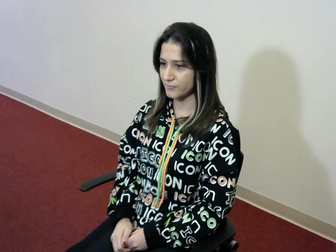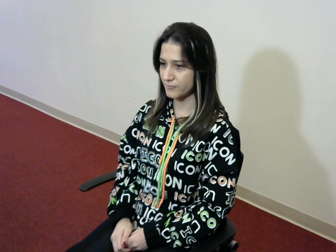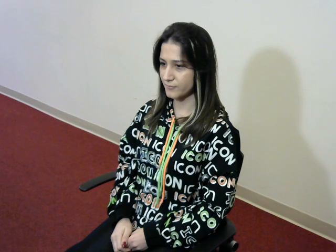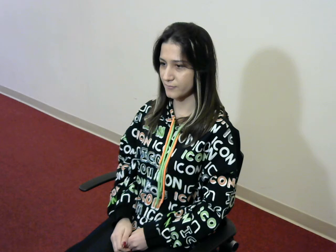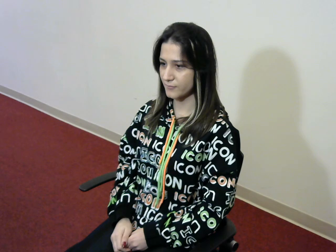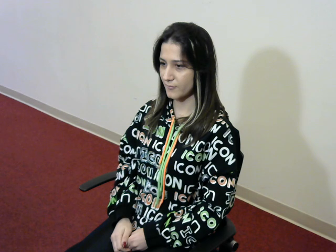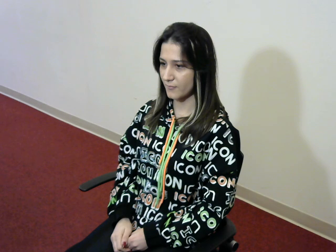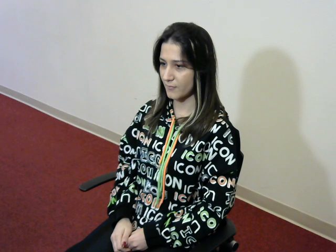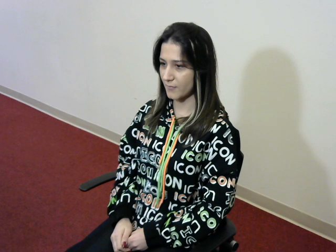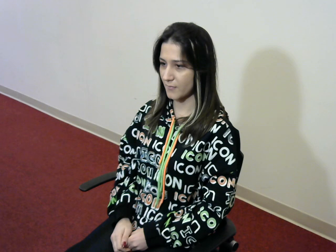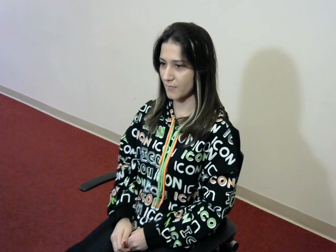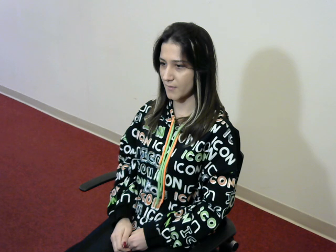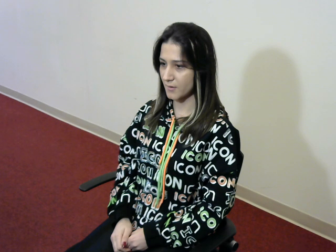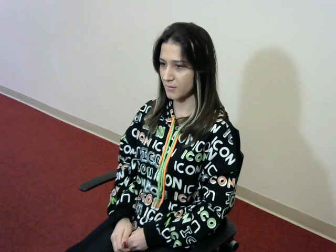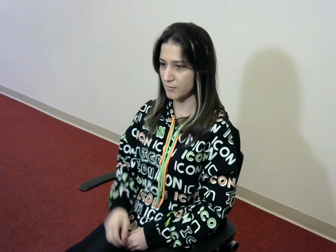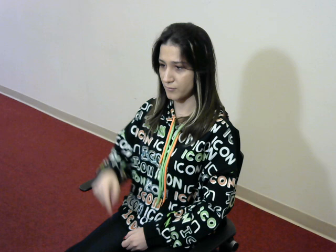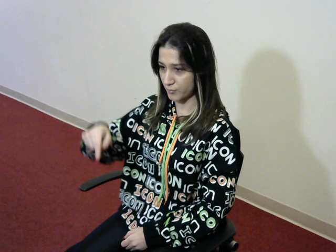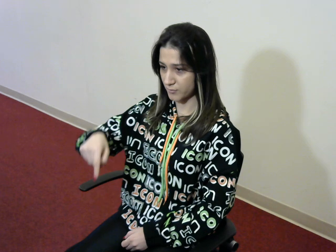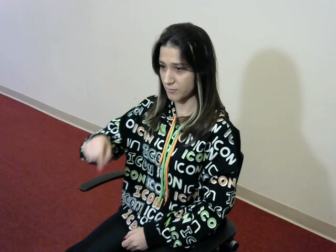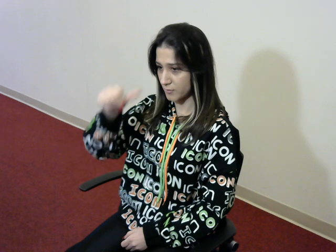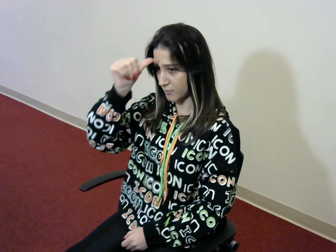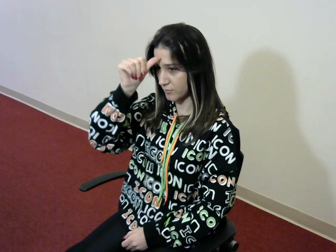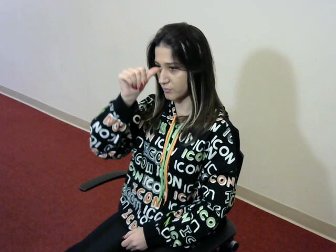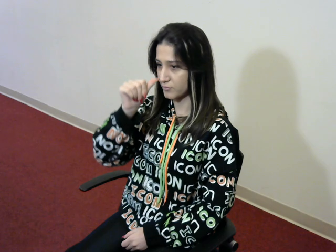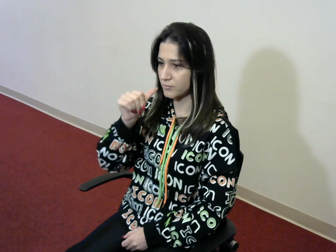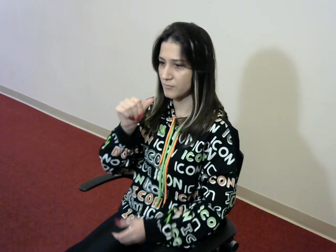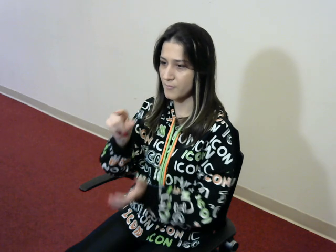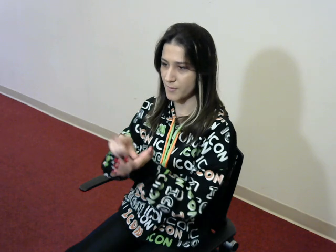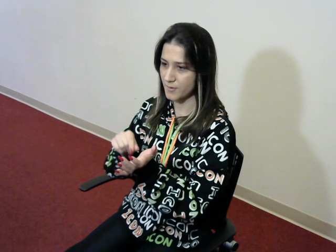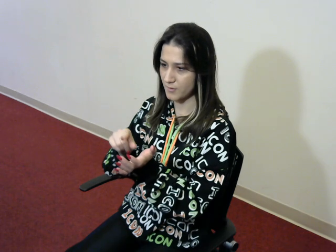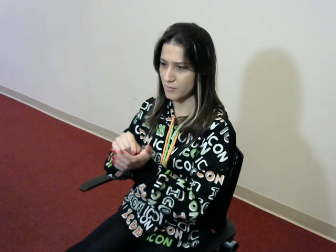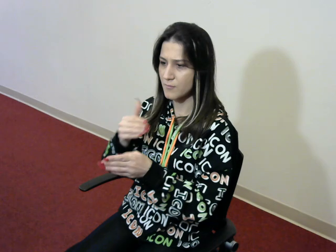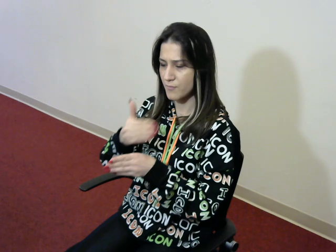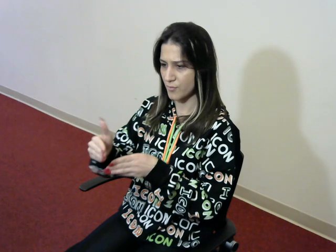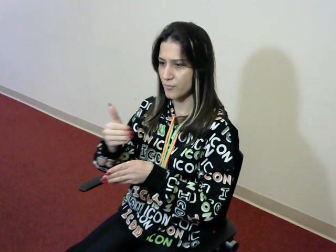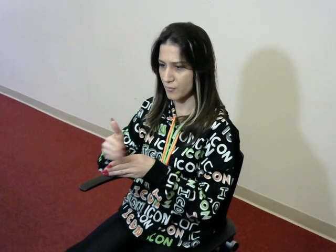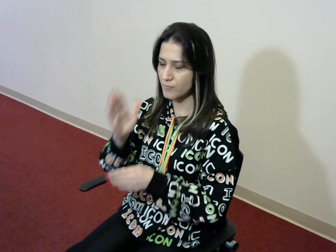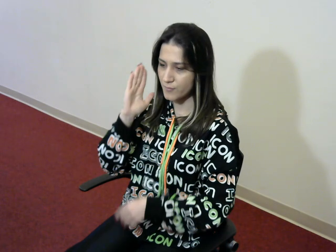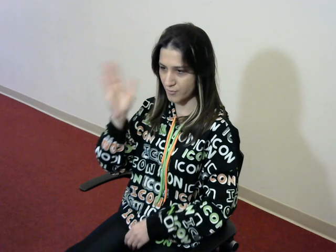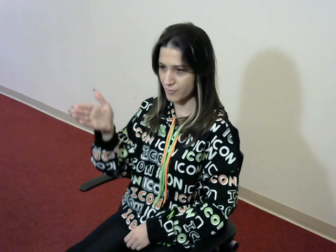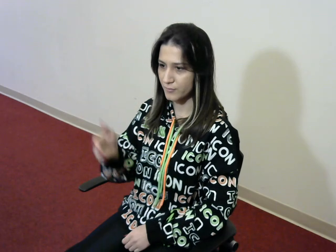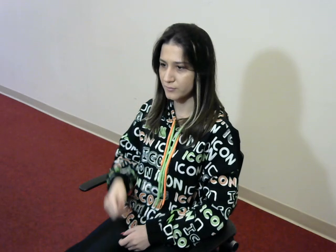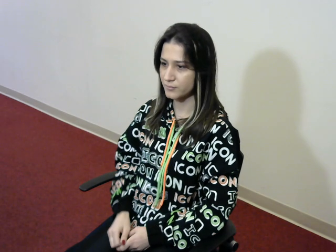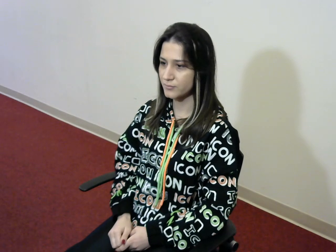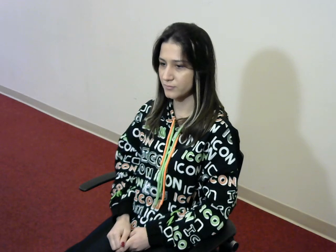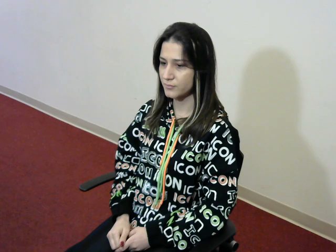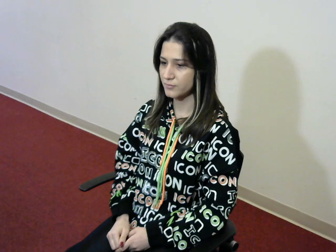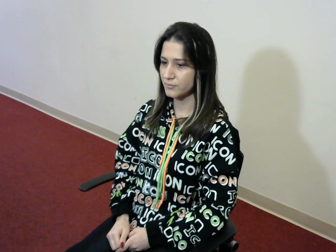Bu ay pensiyalar gecikəcək